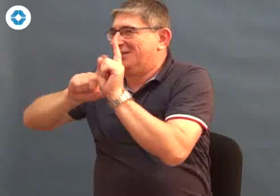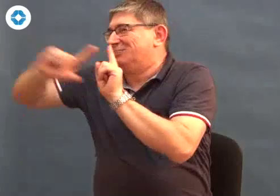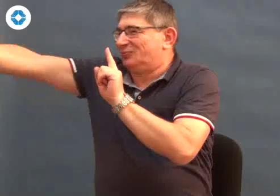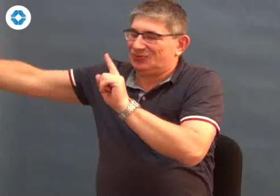Koniec.